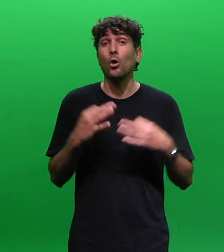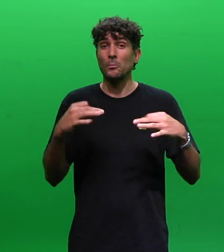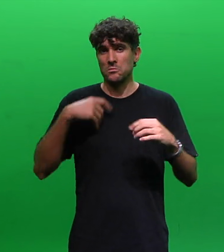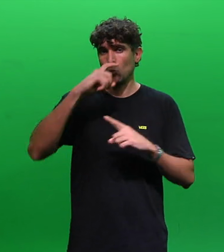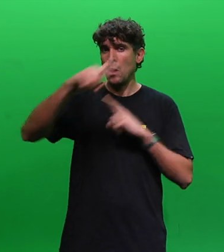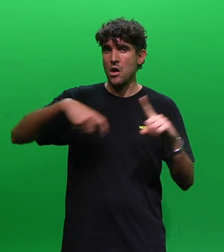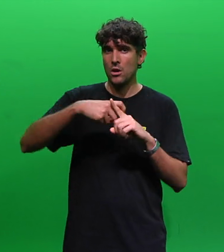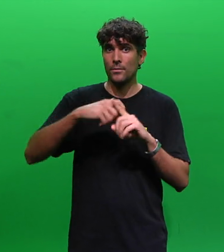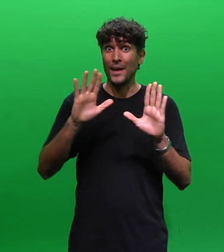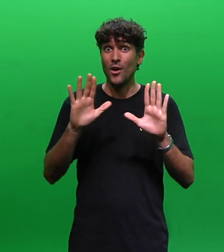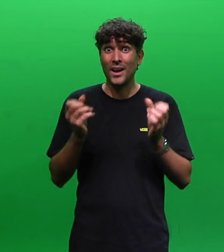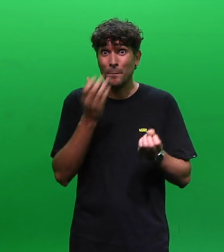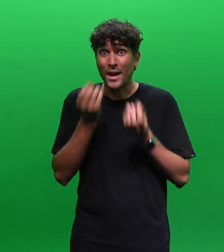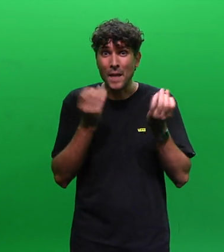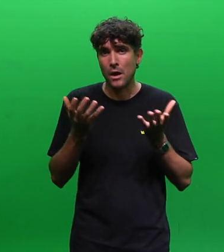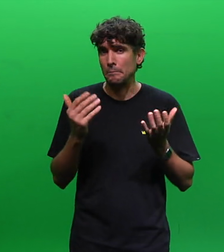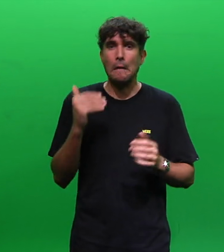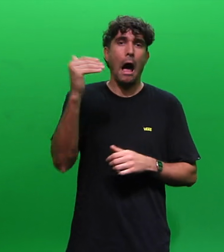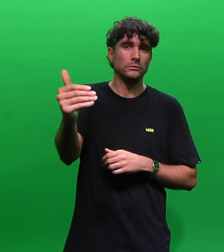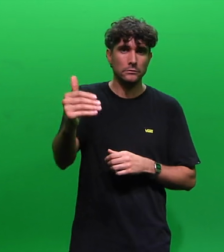Normalment tot l'any, però durant la primavera més.